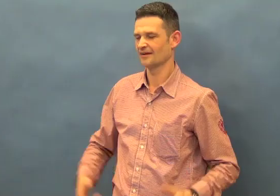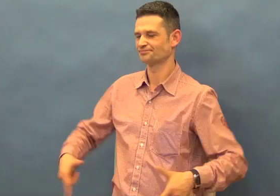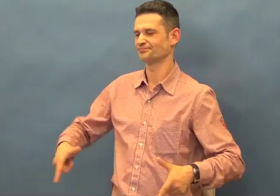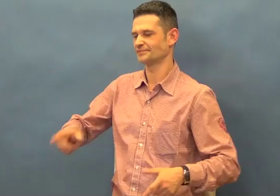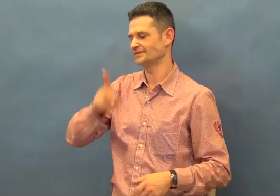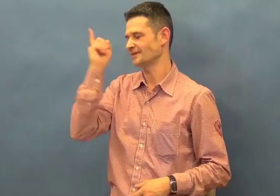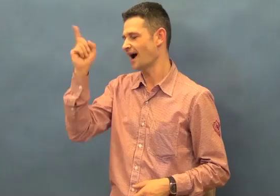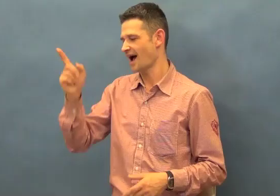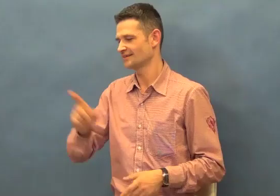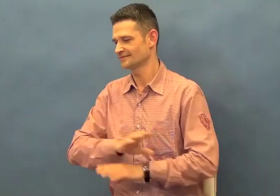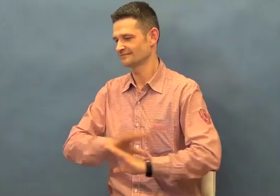Zakaz seksu.